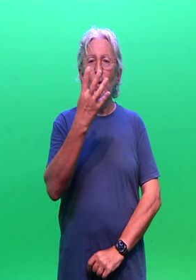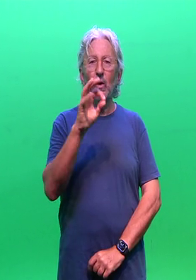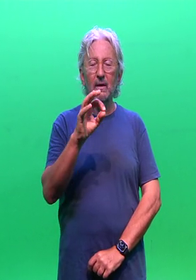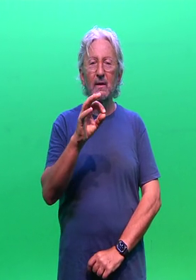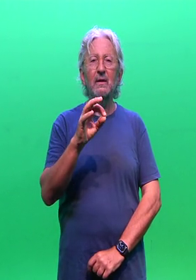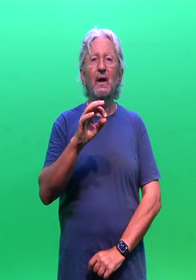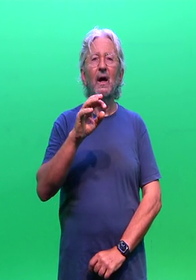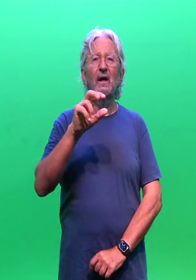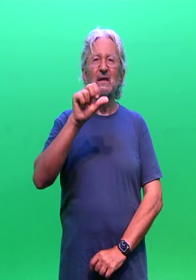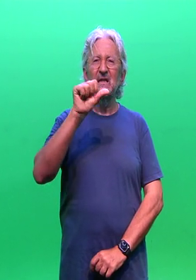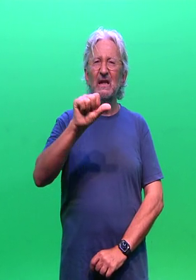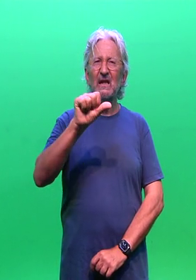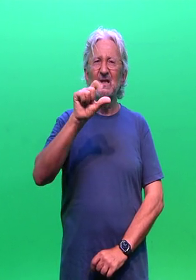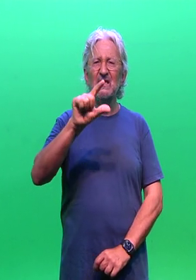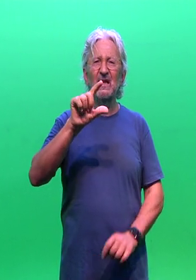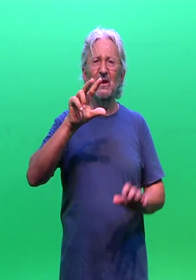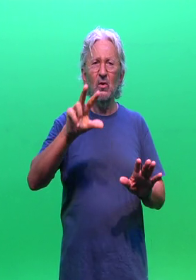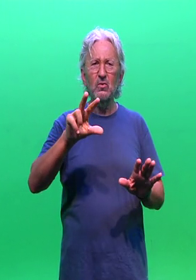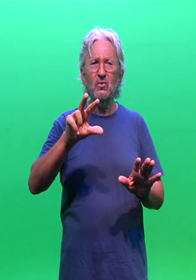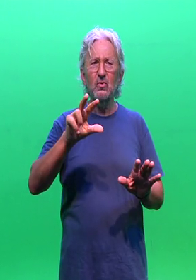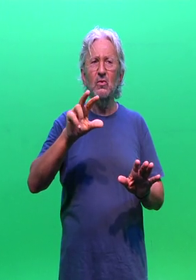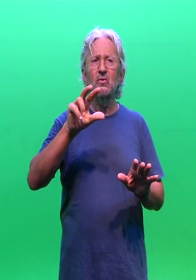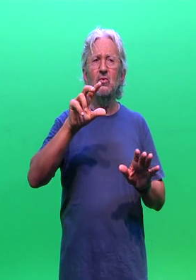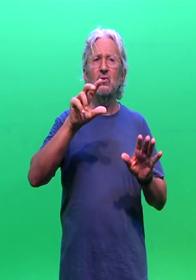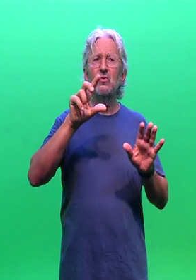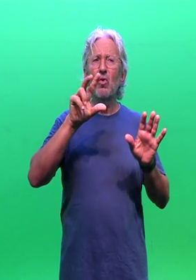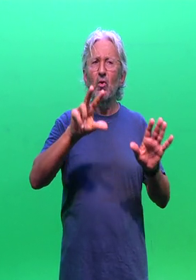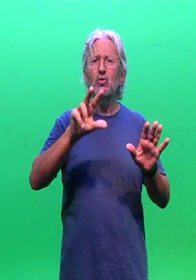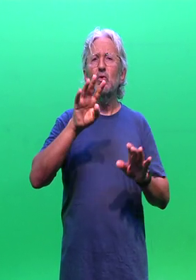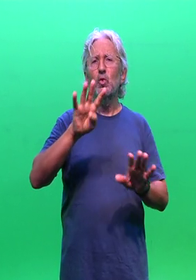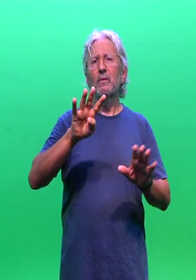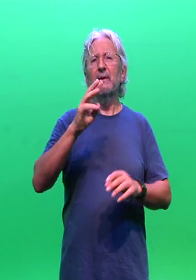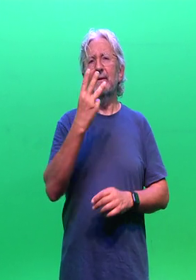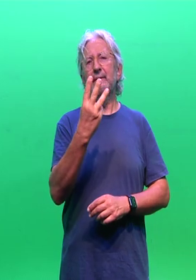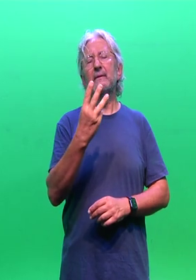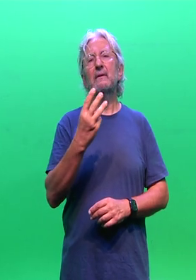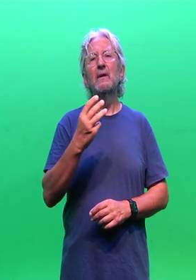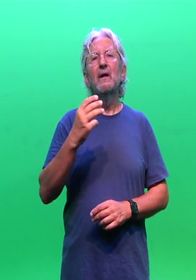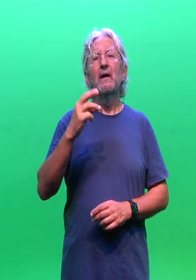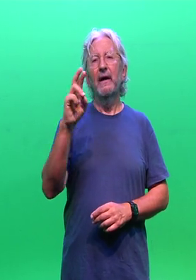Quaranta, sis, set, vuit, vuit, nou, tres.